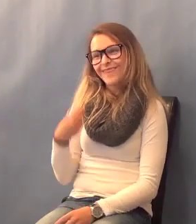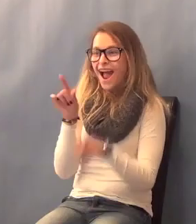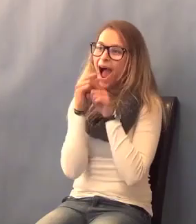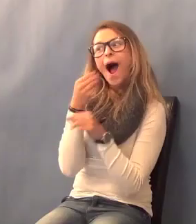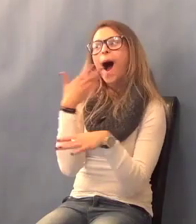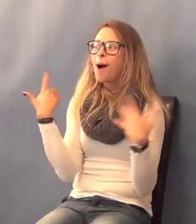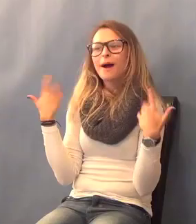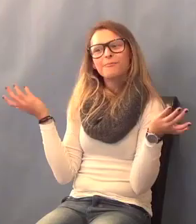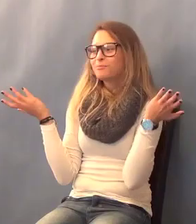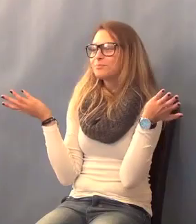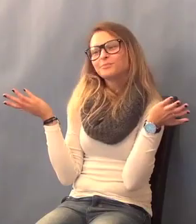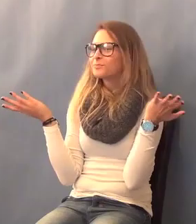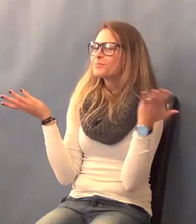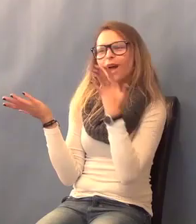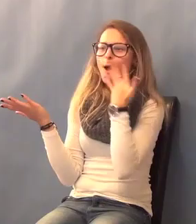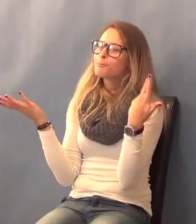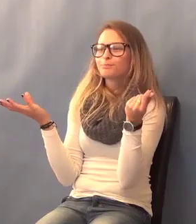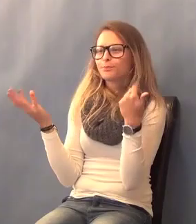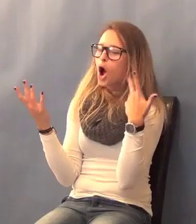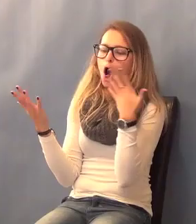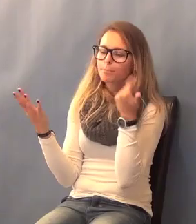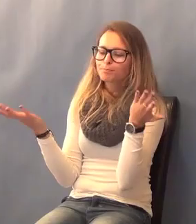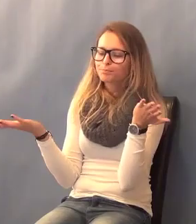No ja nie mam, nie mam kasy.